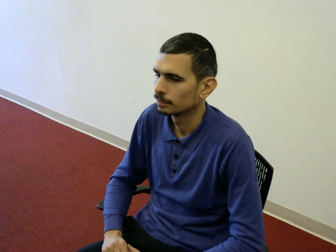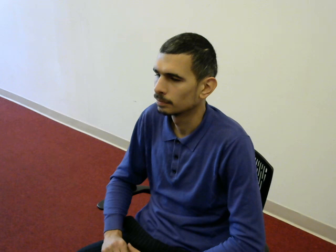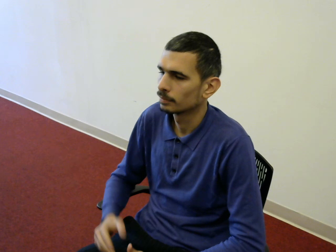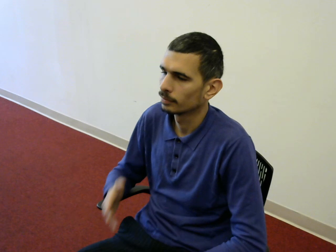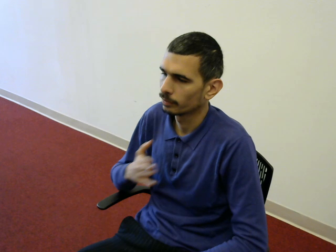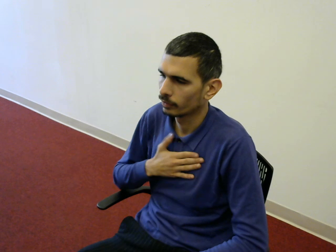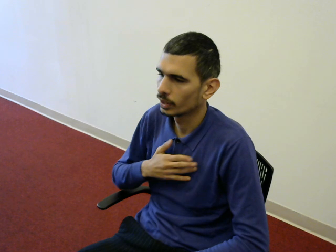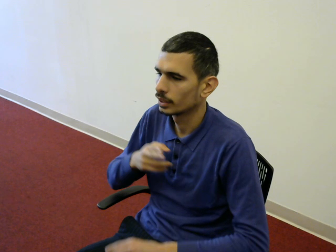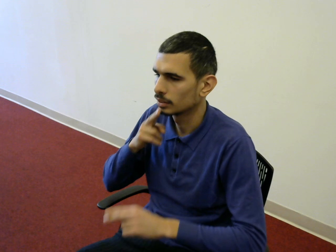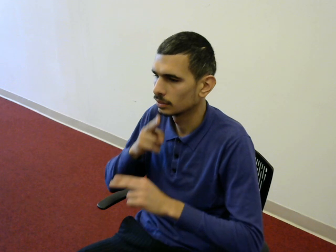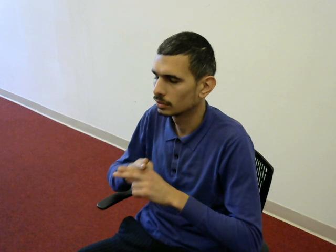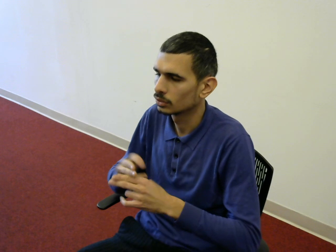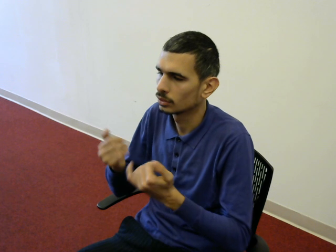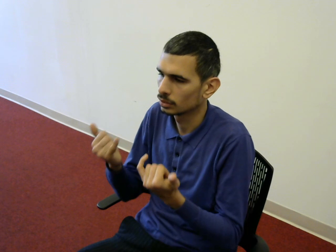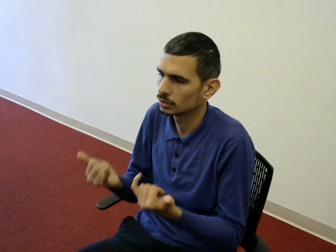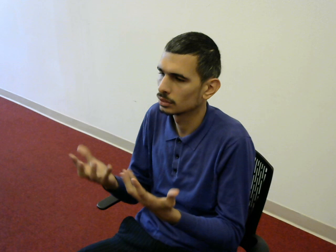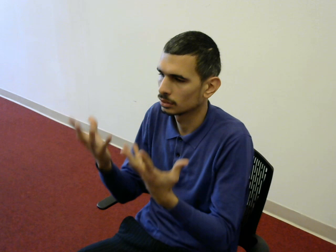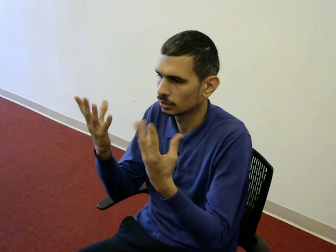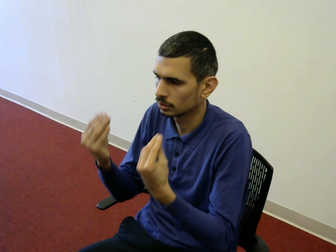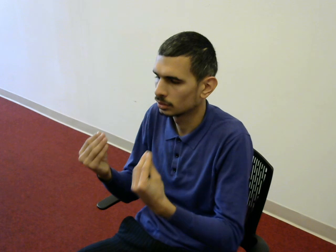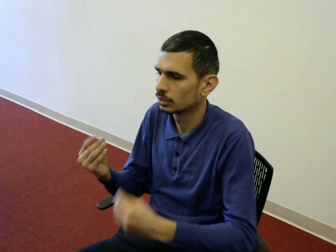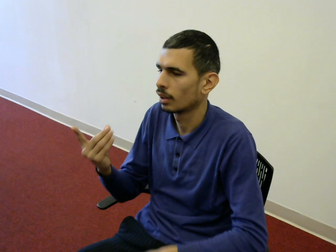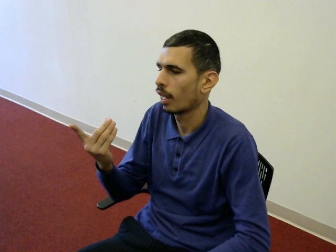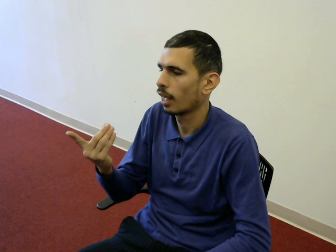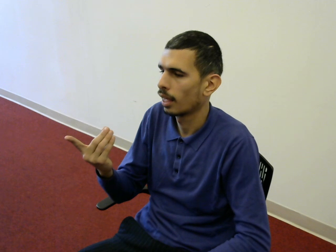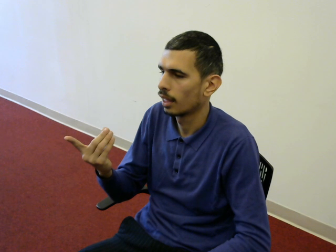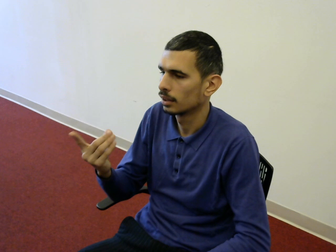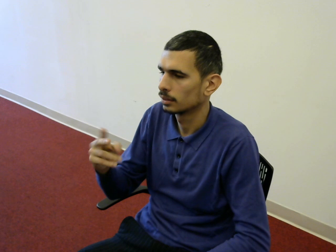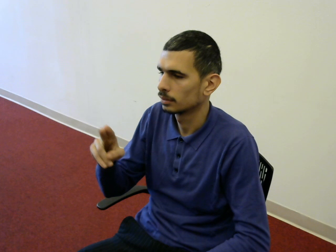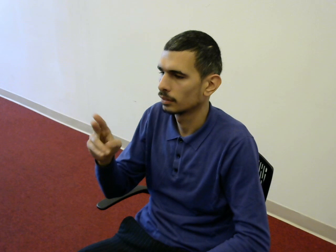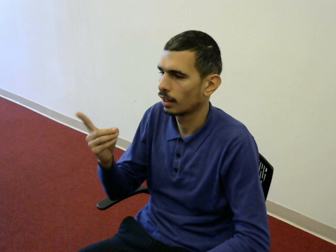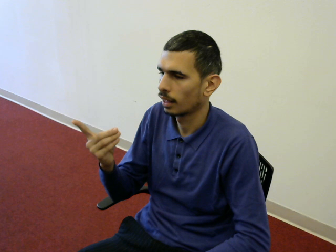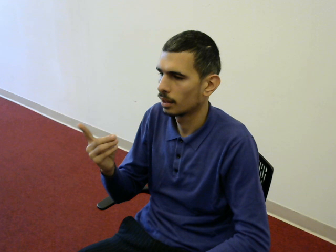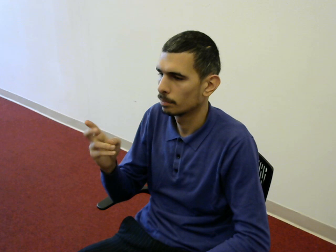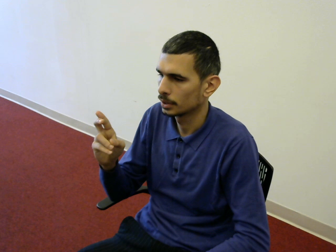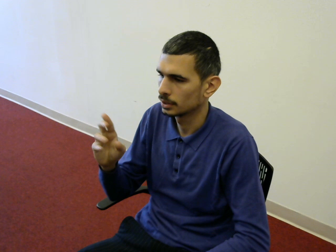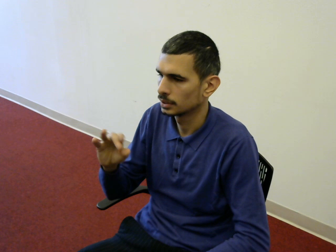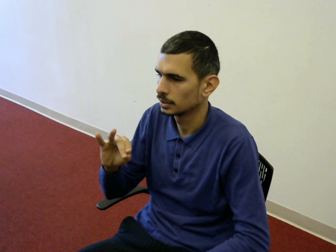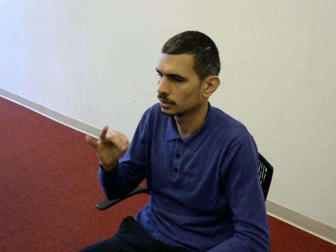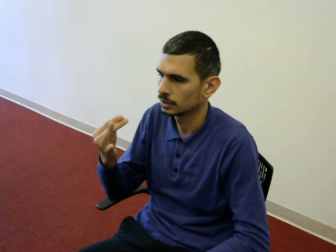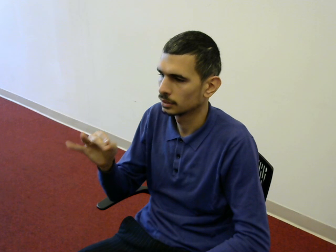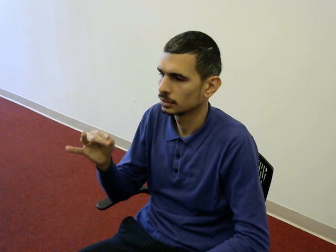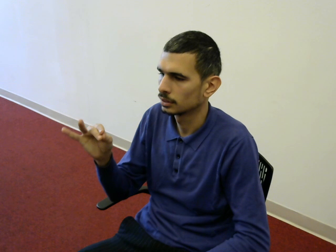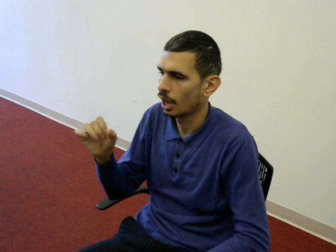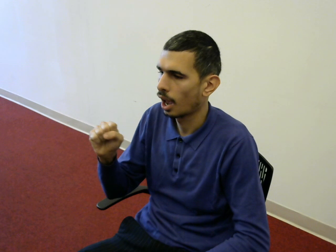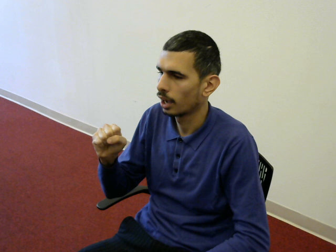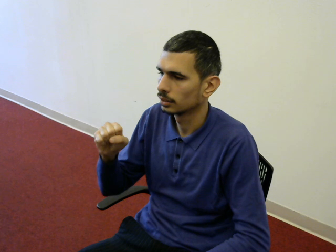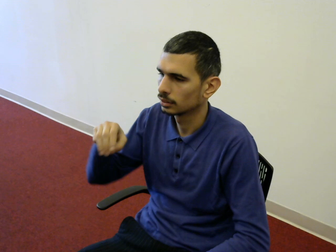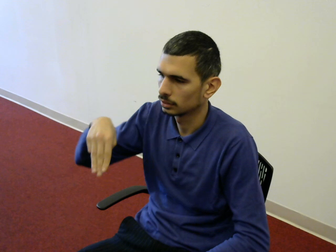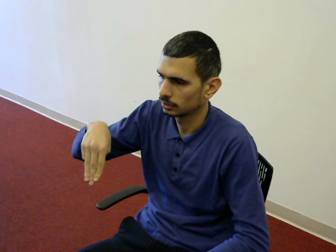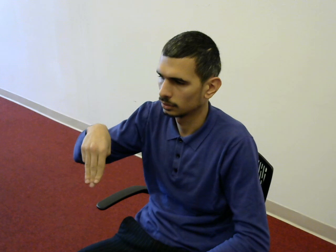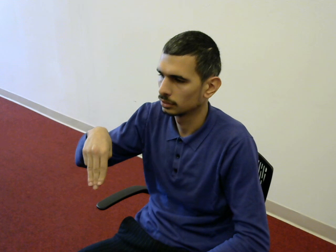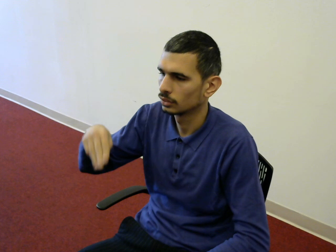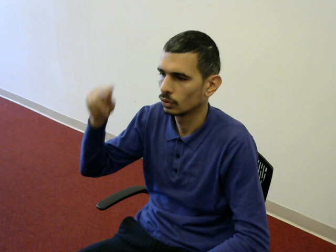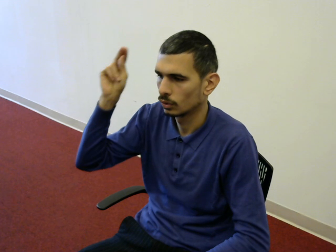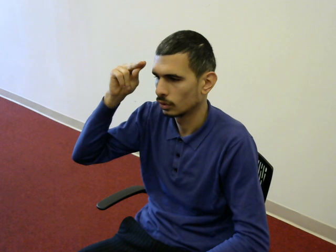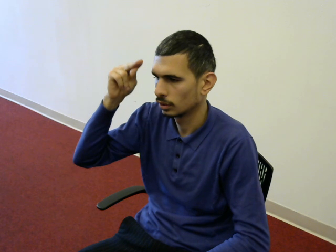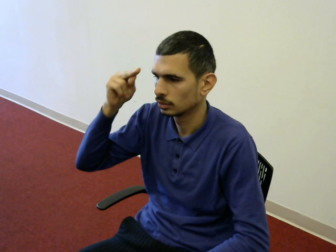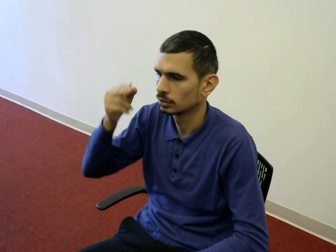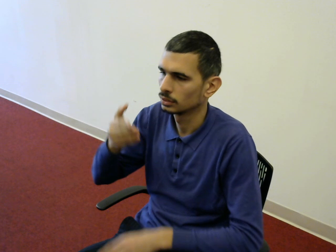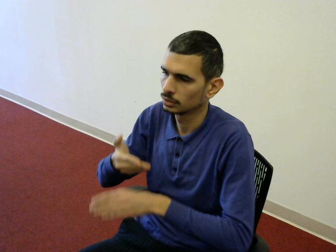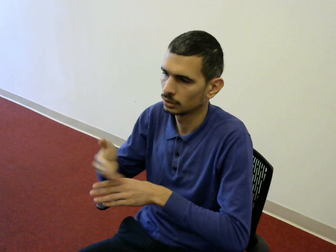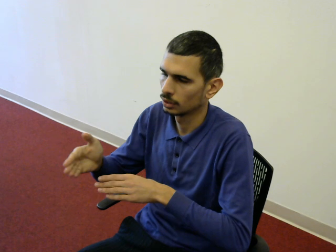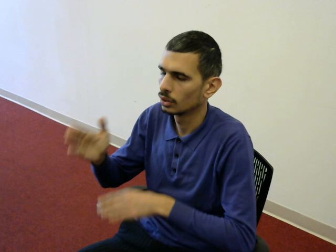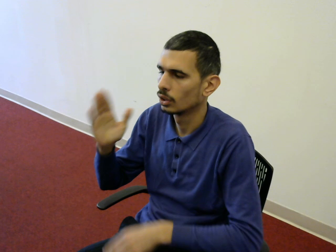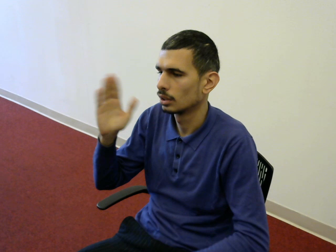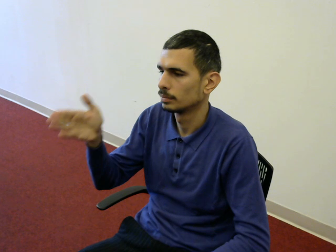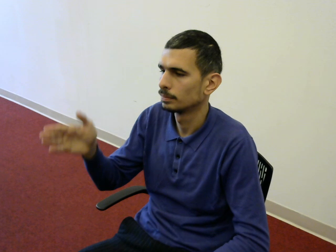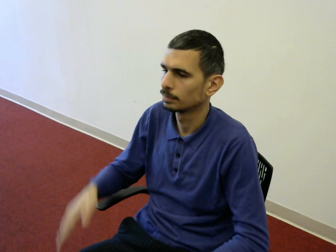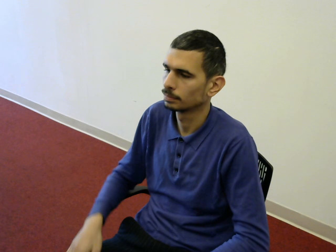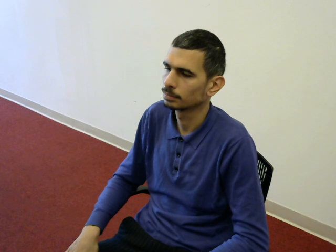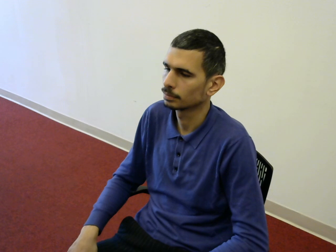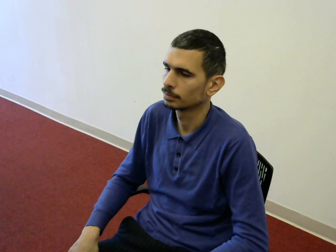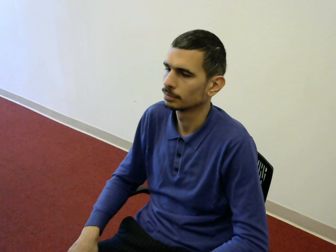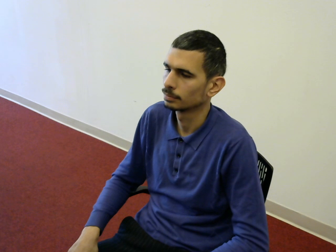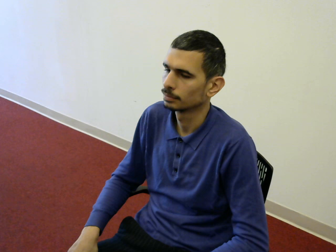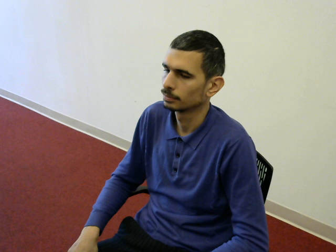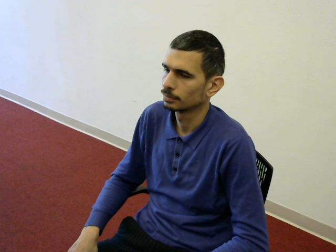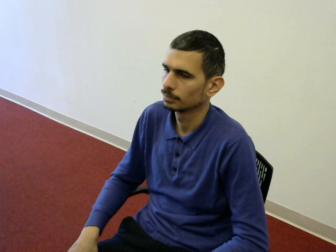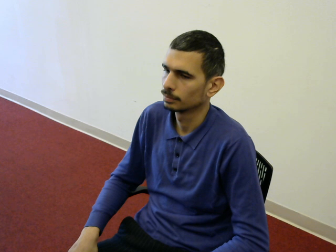Mənim bacım bu gün ədəbiyyat dərsinə gecikəcək